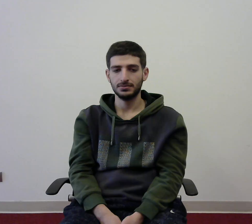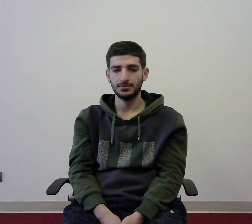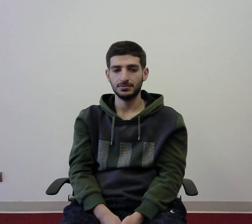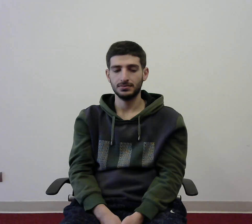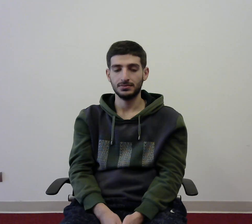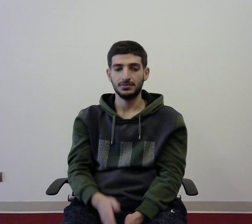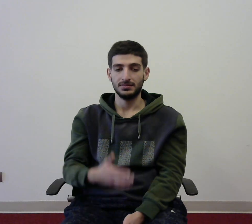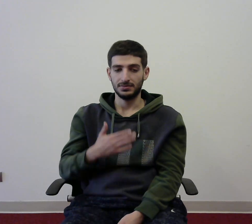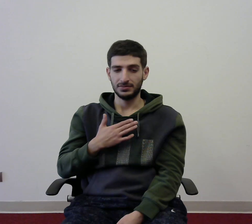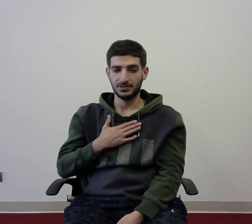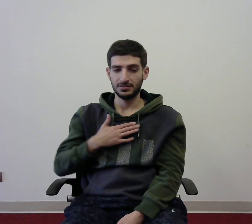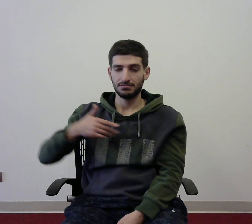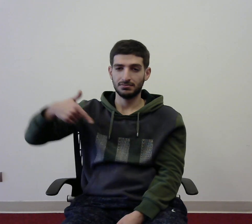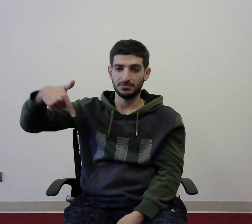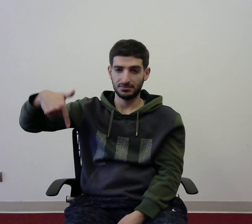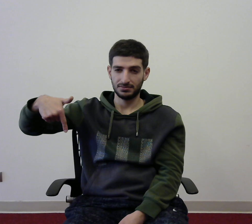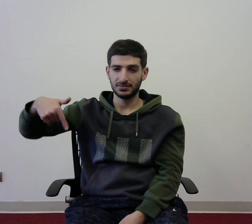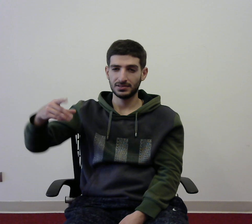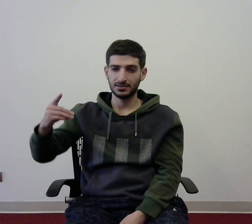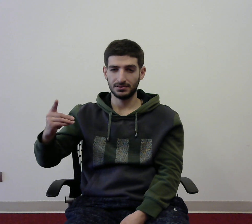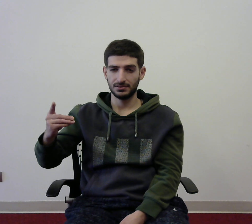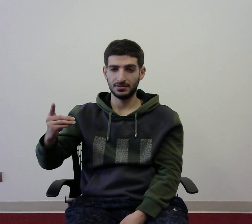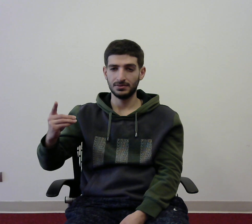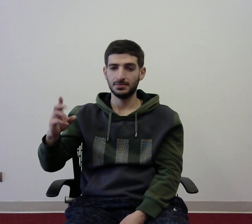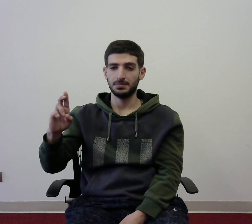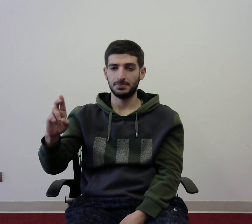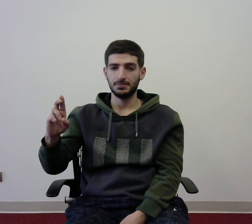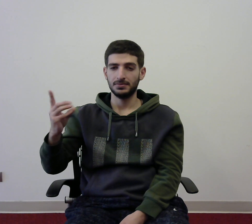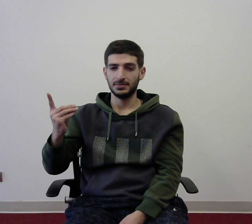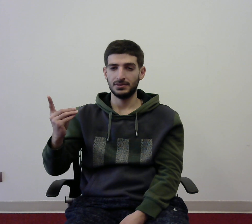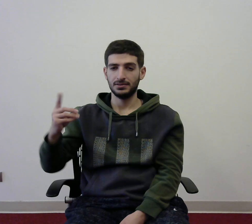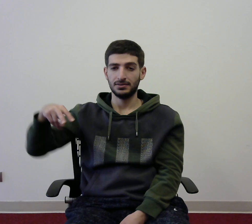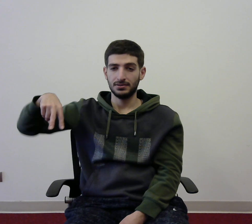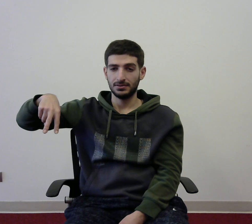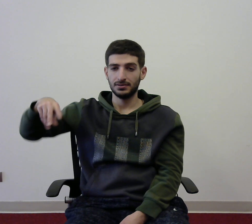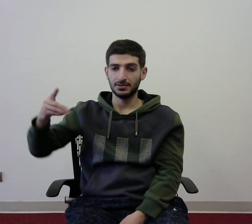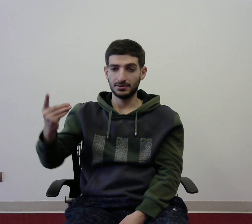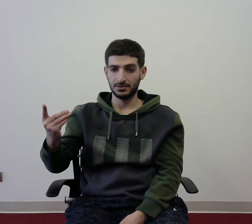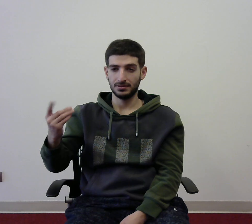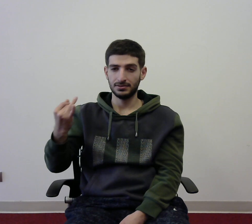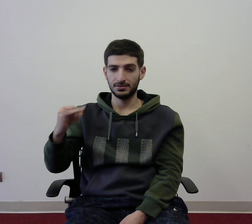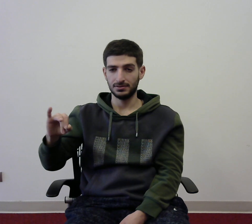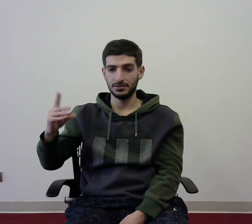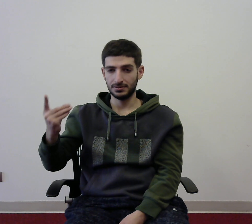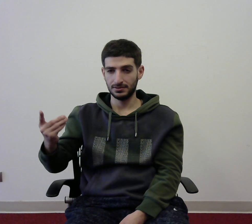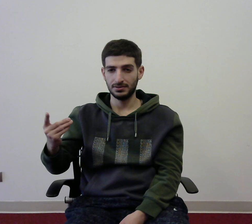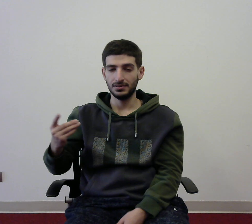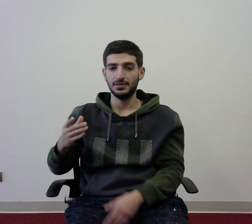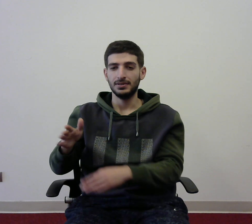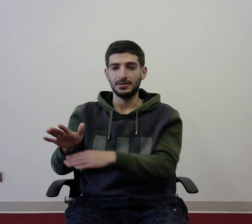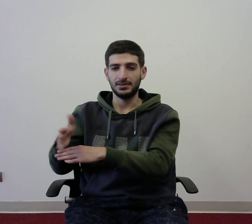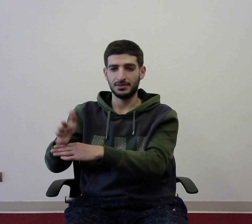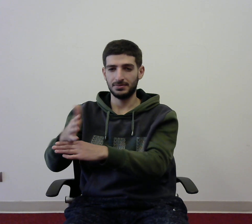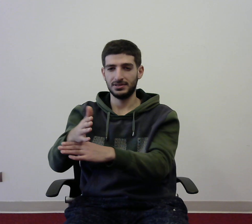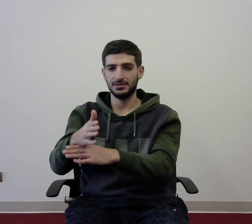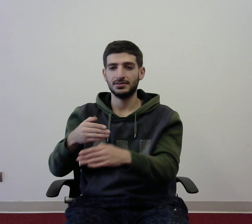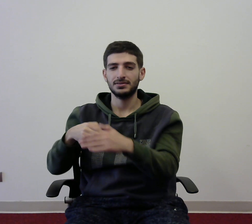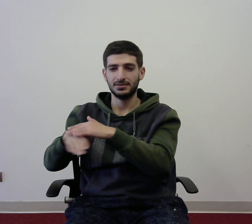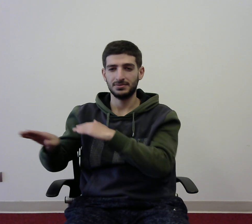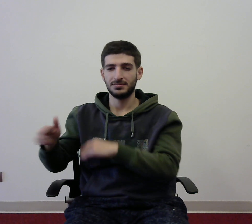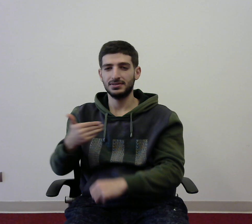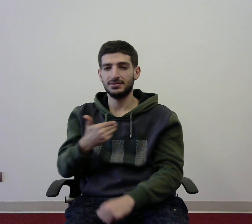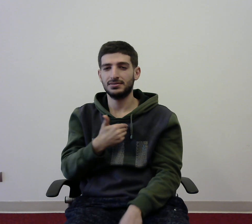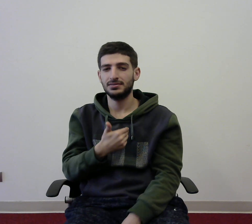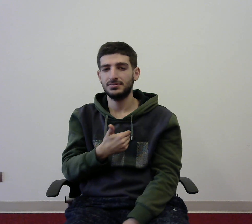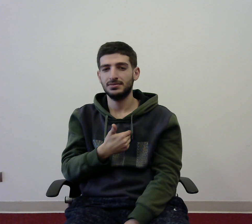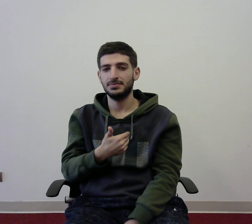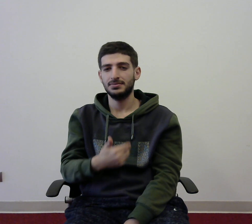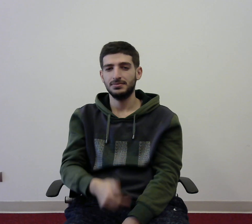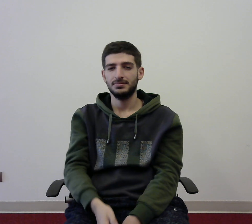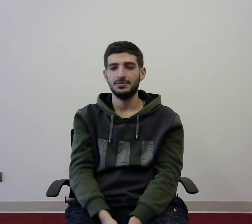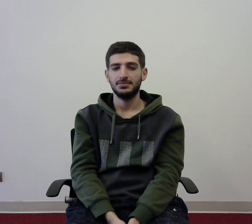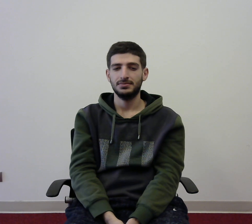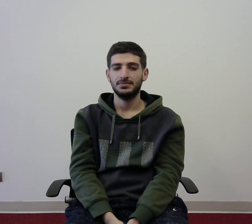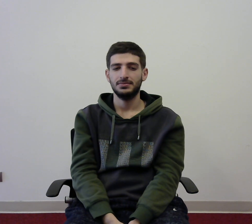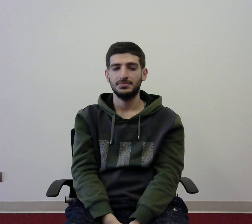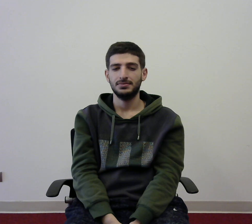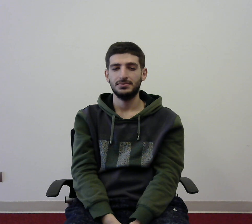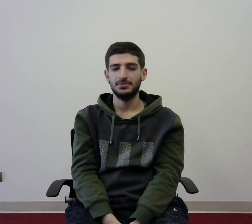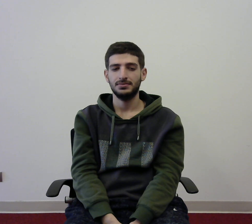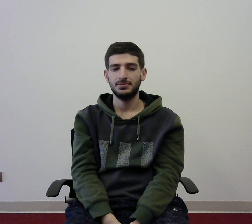Mən Qəbələyə gəzməyə getmək istəyirəm